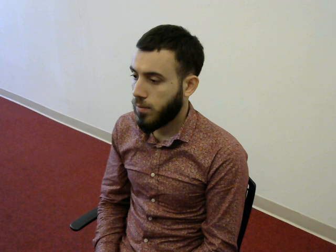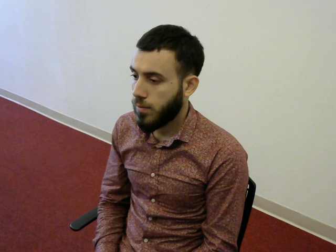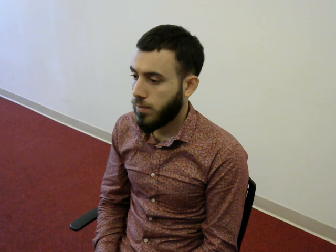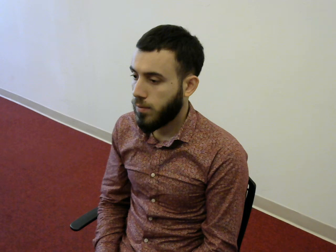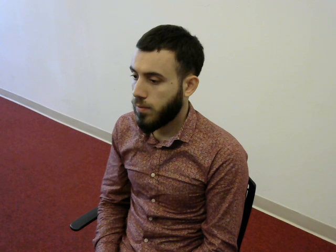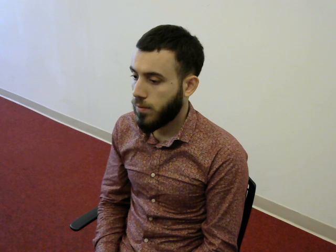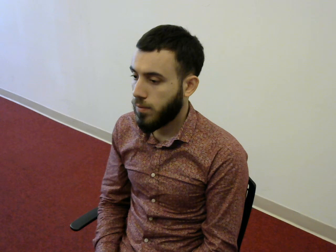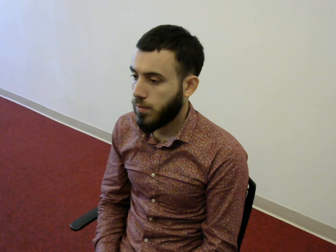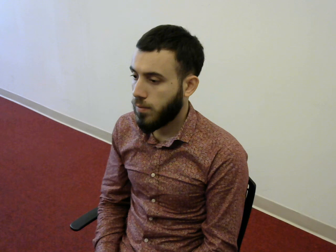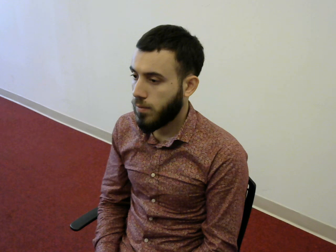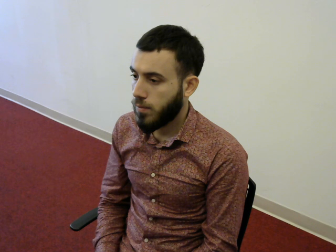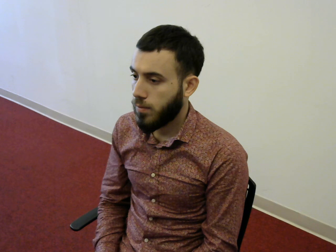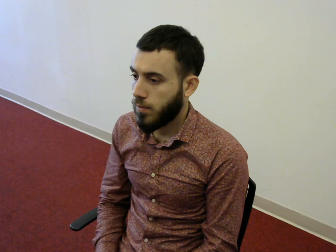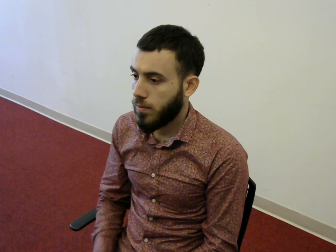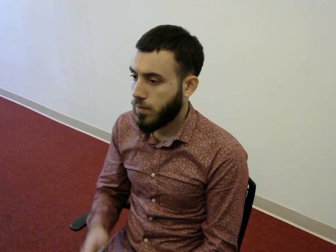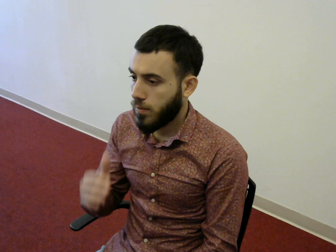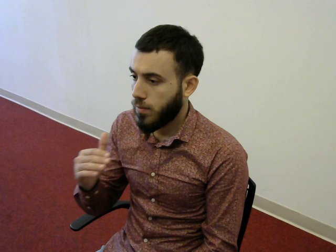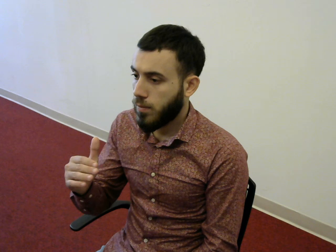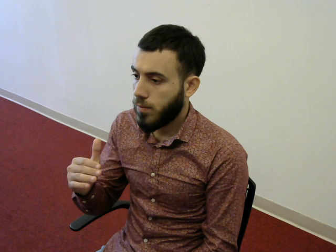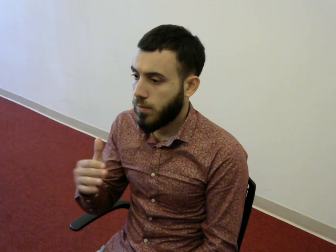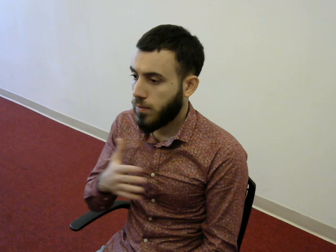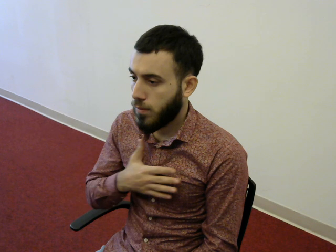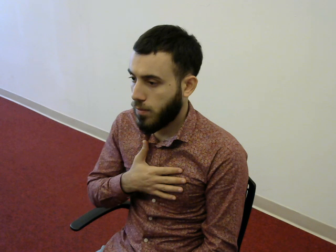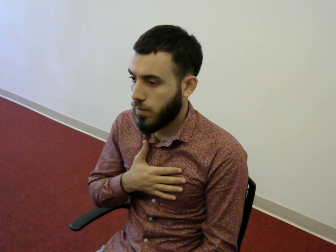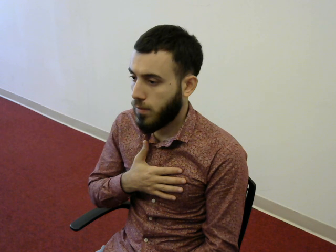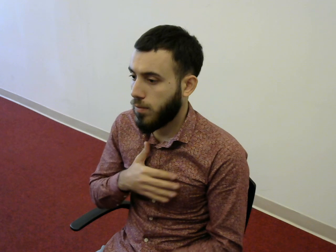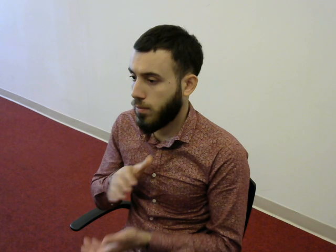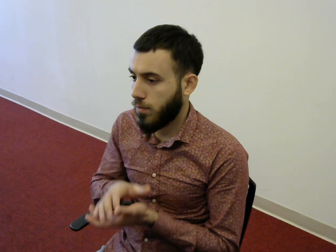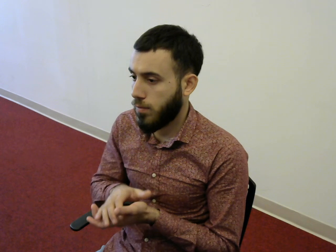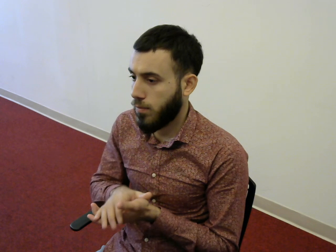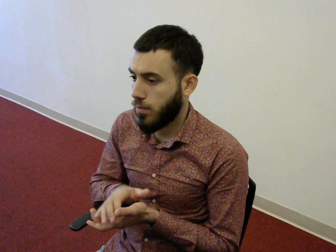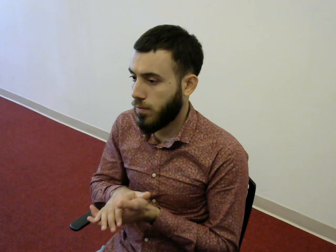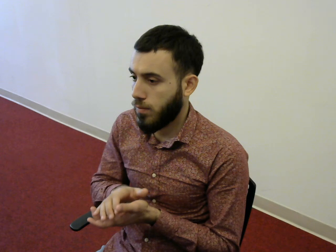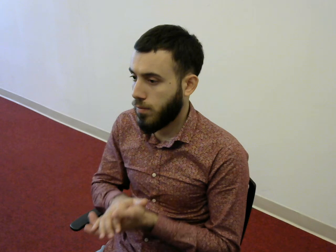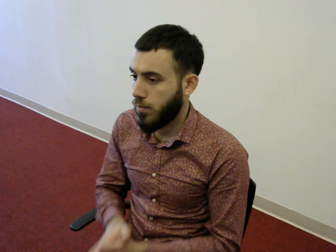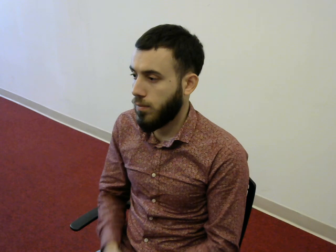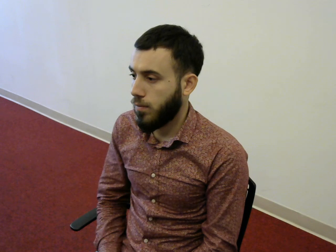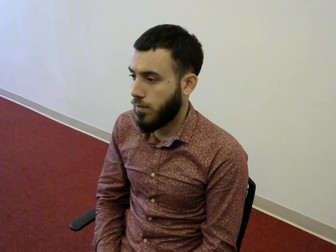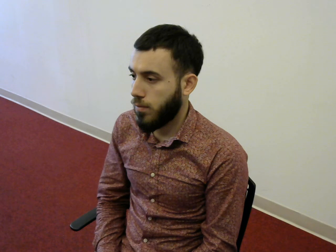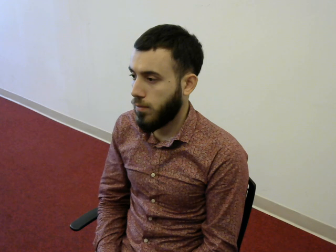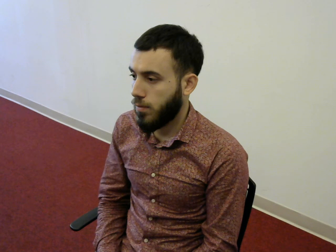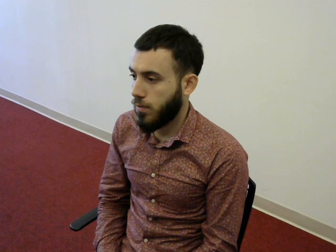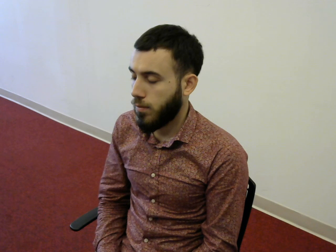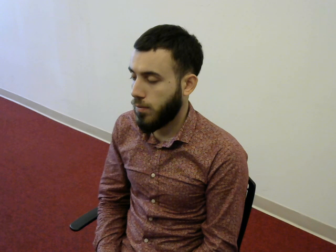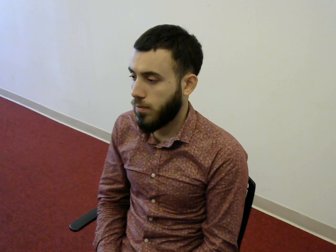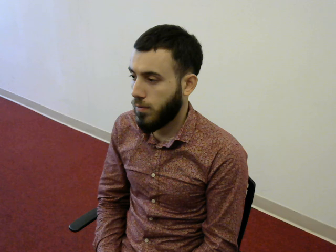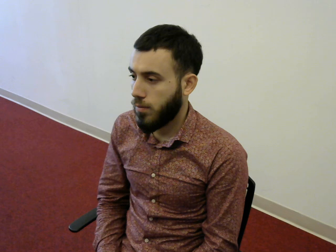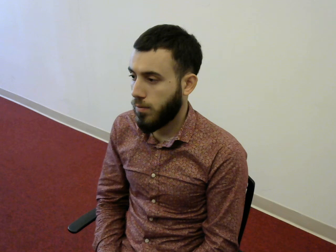Siz mənə tanış gəlirsiniz